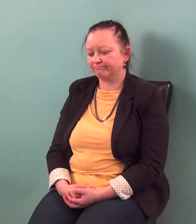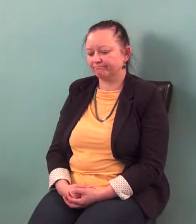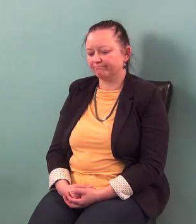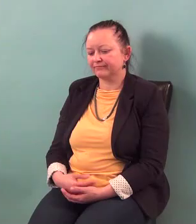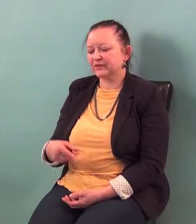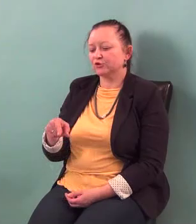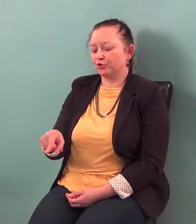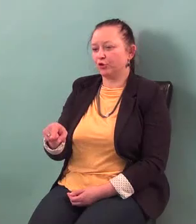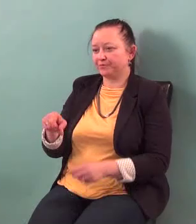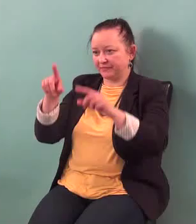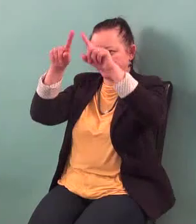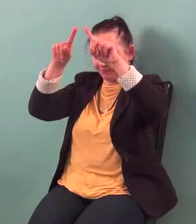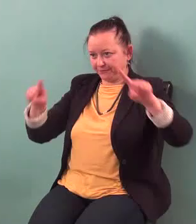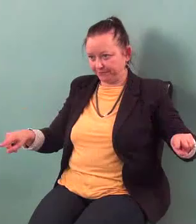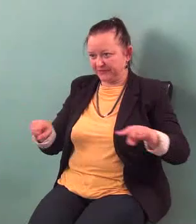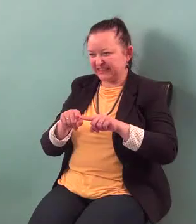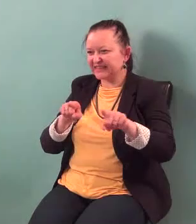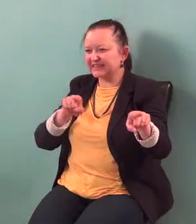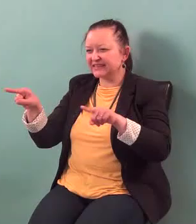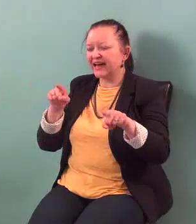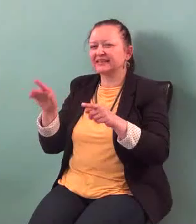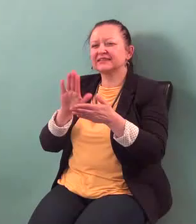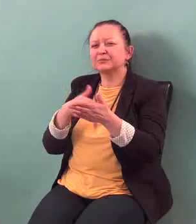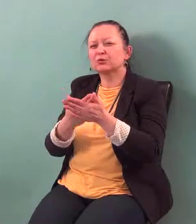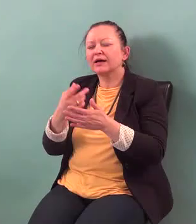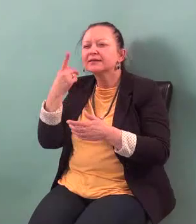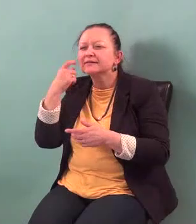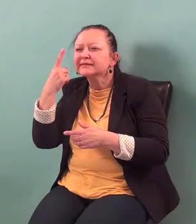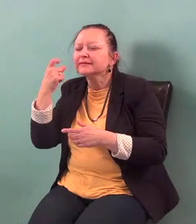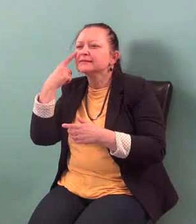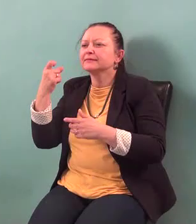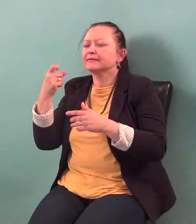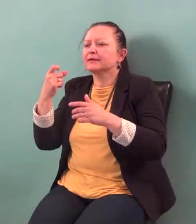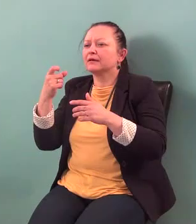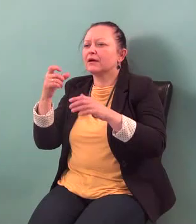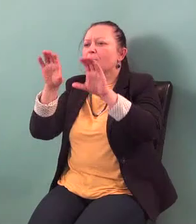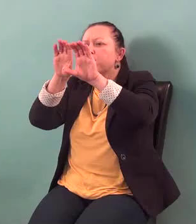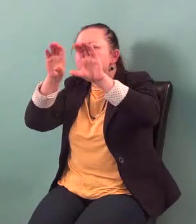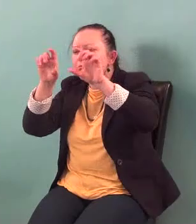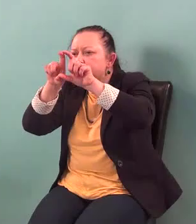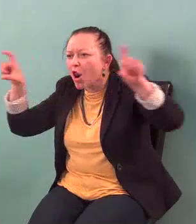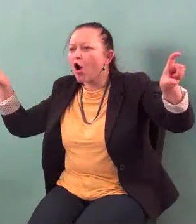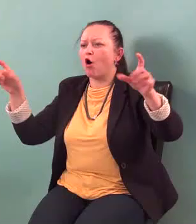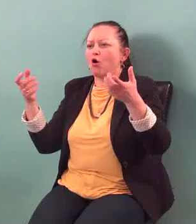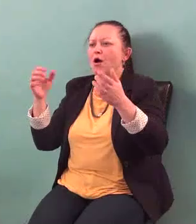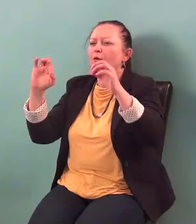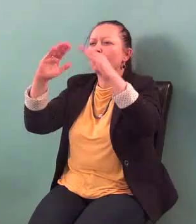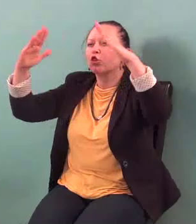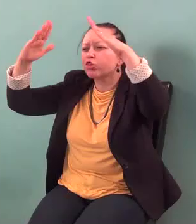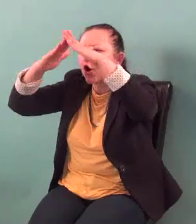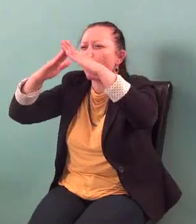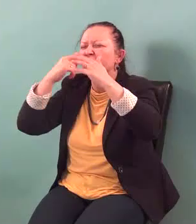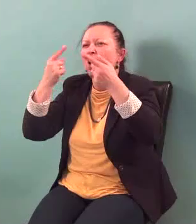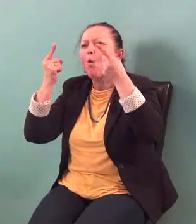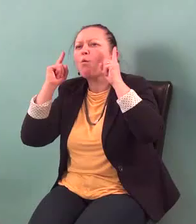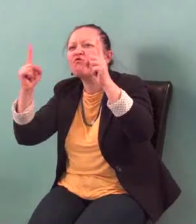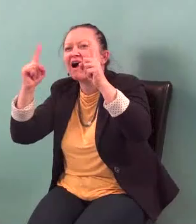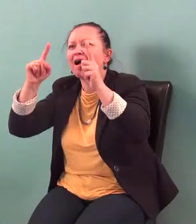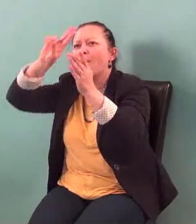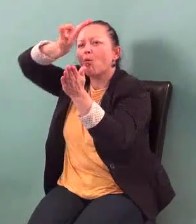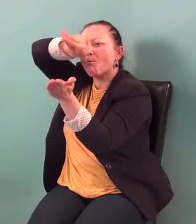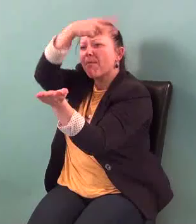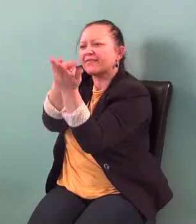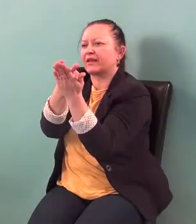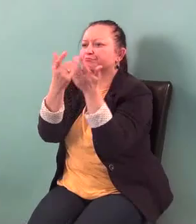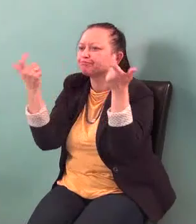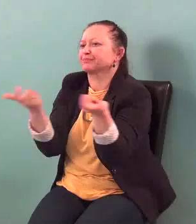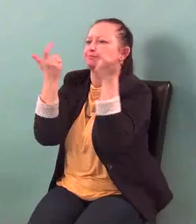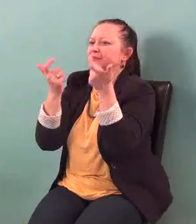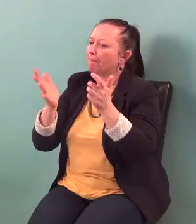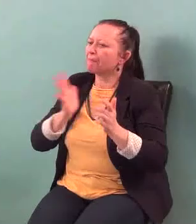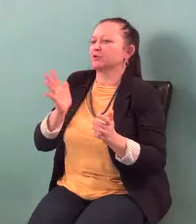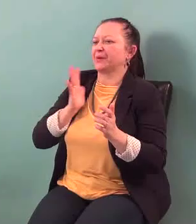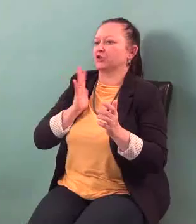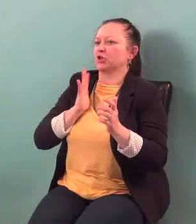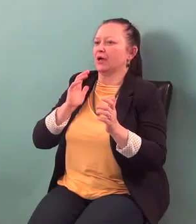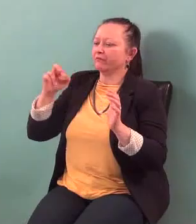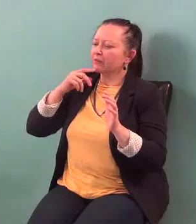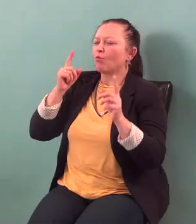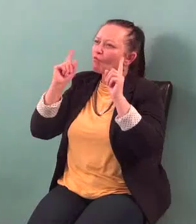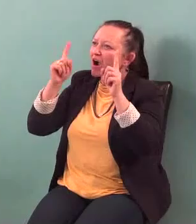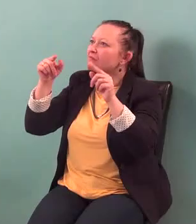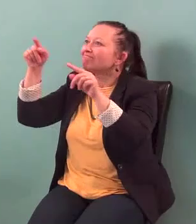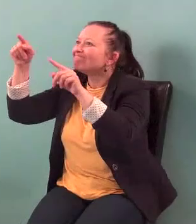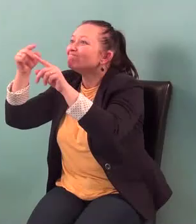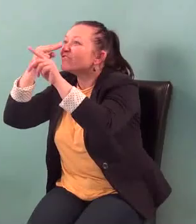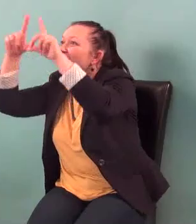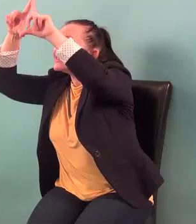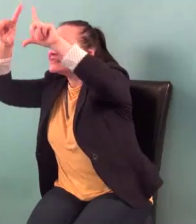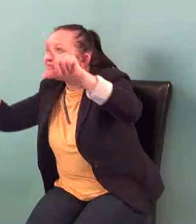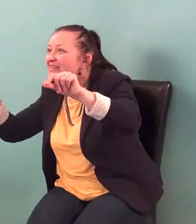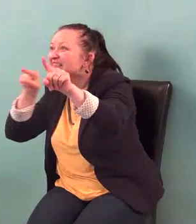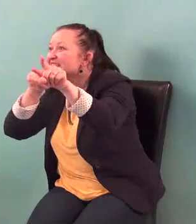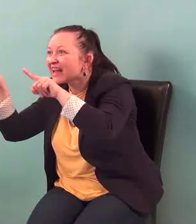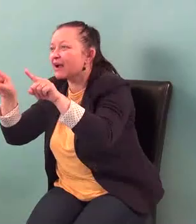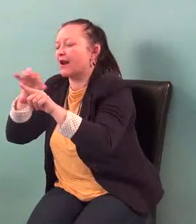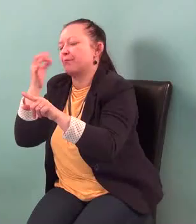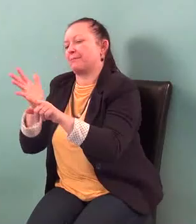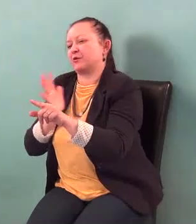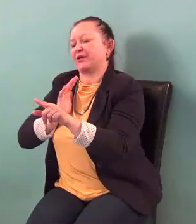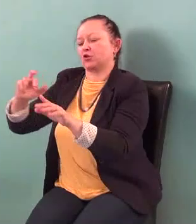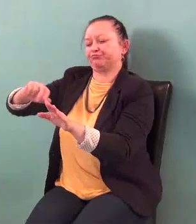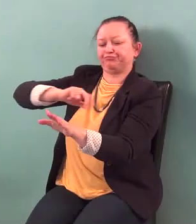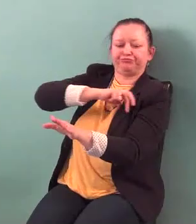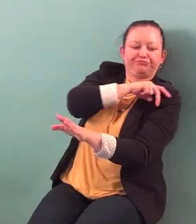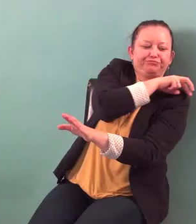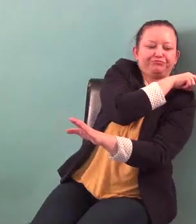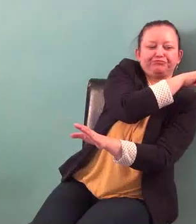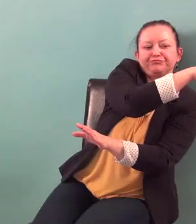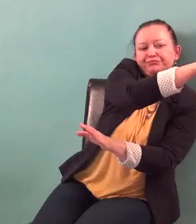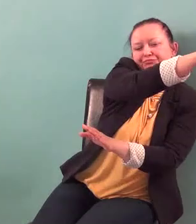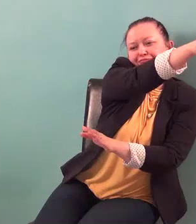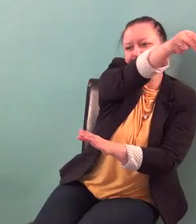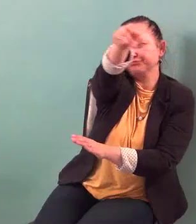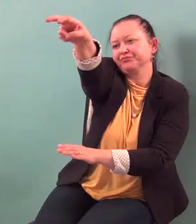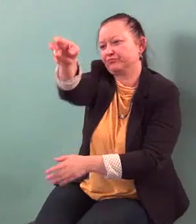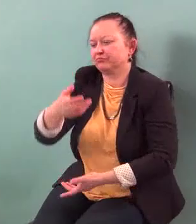Ten trójkątny znak, który przeważnie widać pod blokiem lub domem, ostrzega przed upadkiem lub o niebezpieczeństwie, jeśli zobaczysz ten znak, to bezpieczniej omijać ten znak szerokim łukiem.